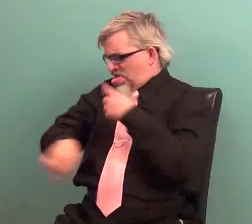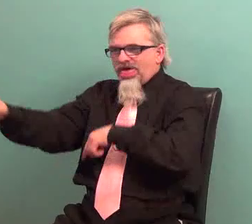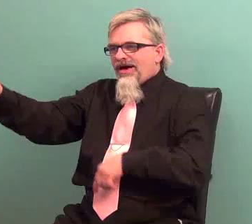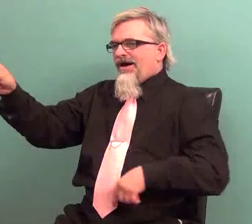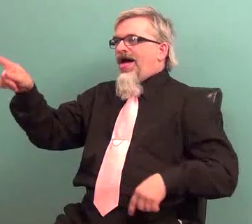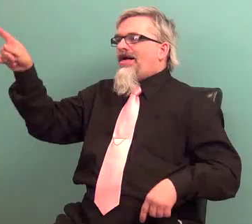Pokazuje policjantowi palcem inny kierunek i szybko ucieka.